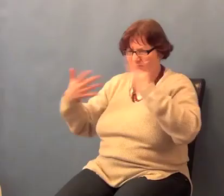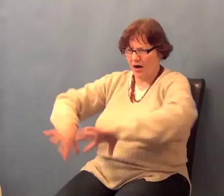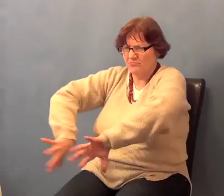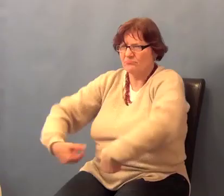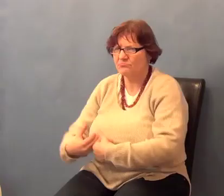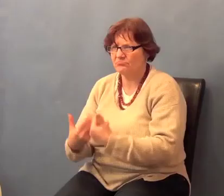Zostały skradzione.